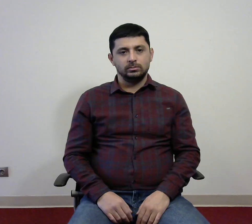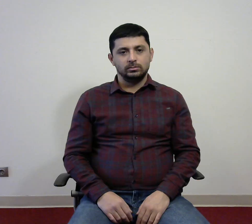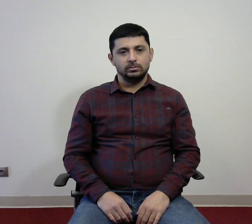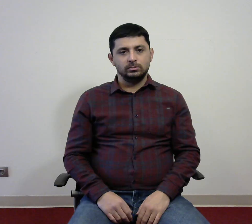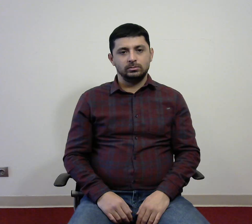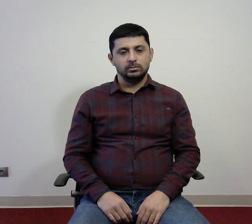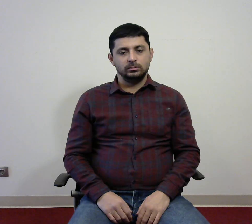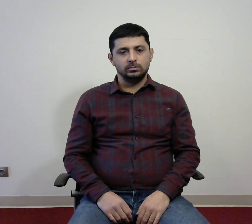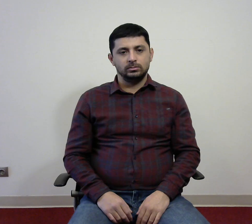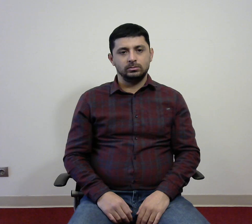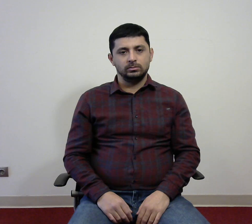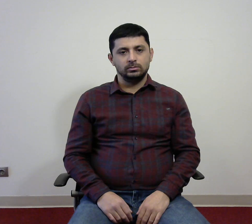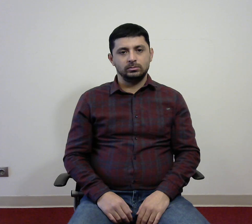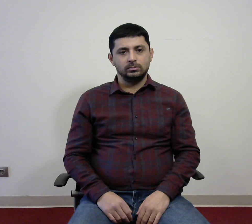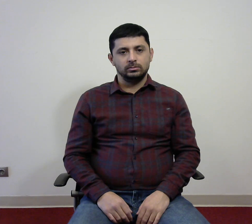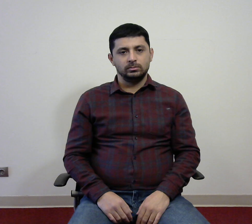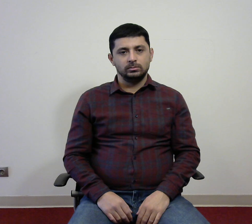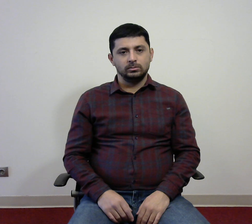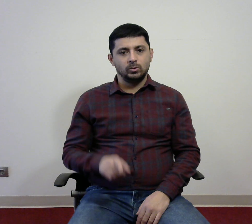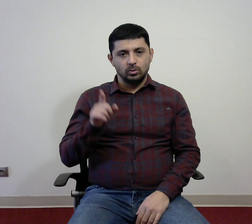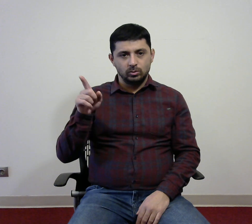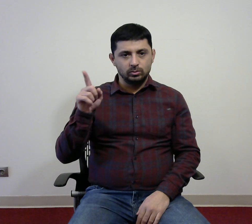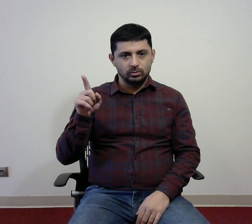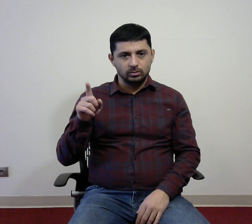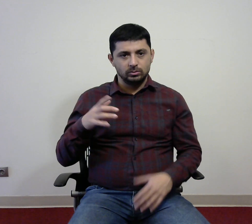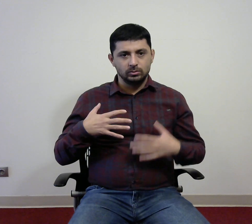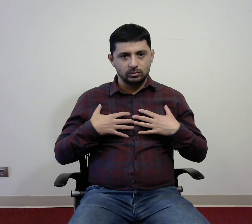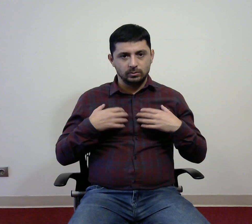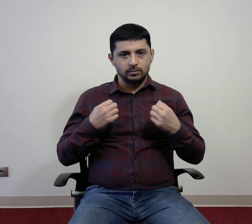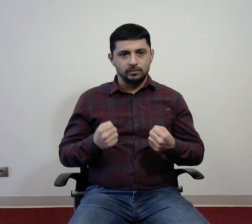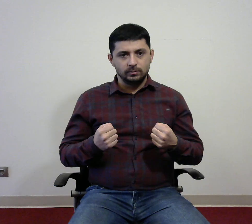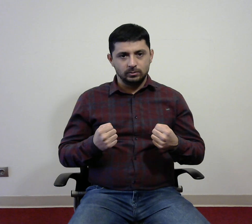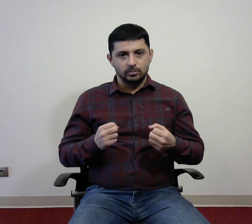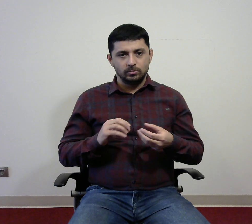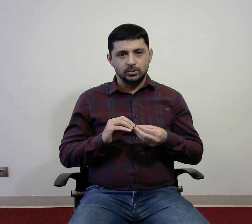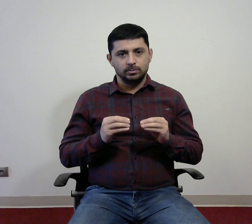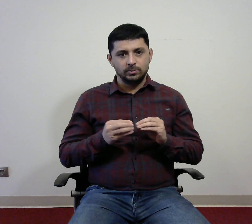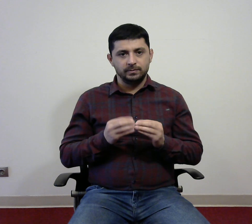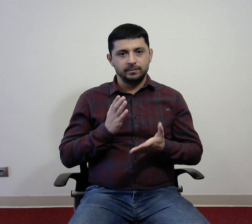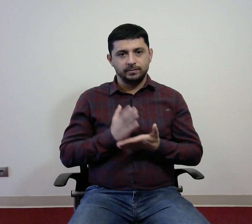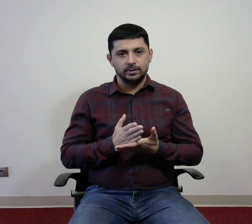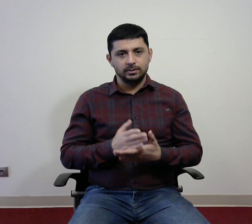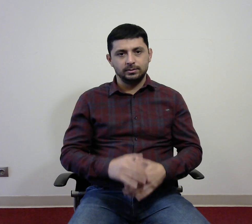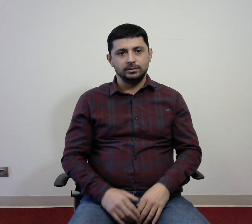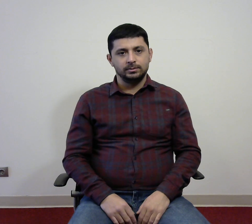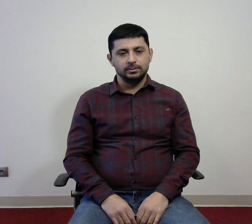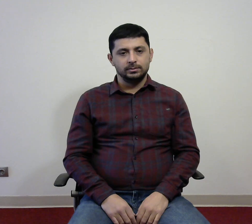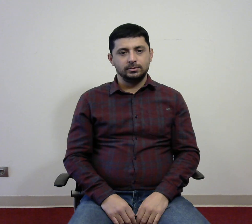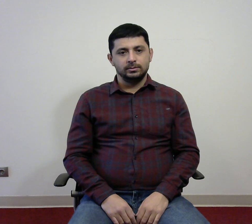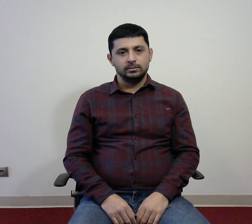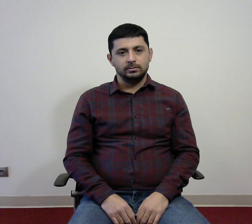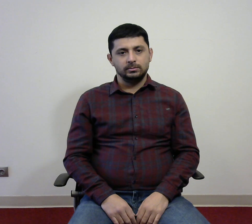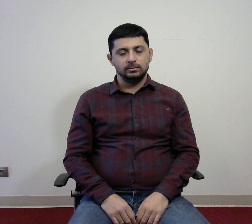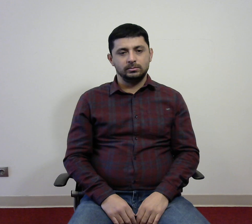Onun sağlamlıq problemi var